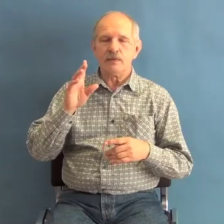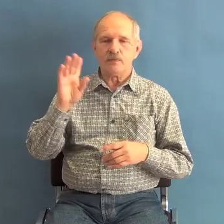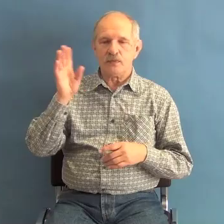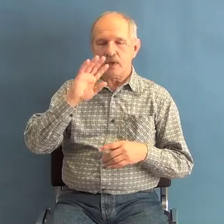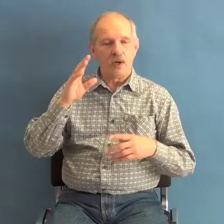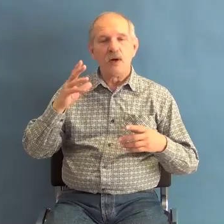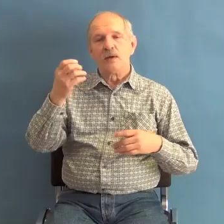Nie.